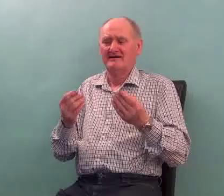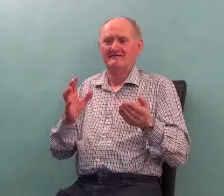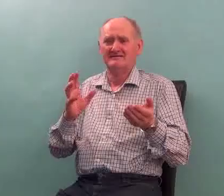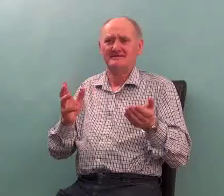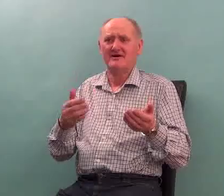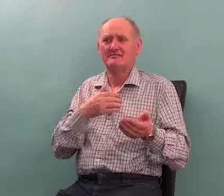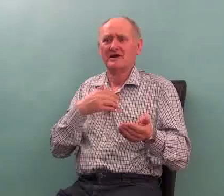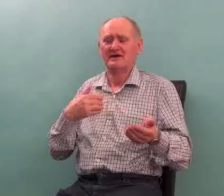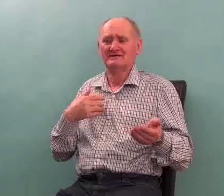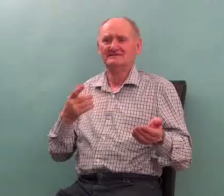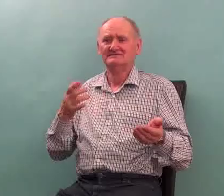A w Polsce co?